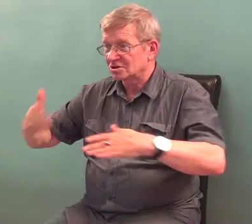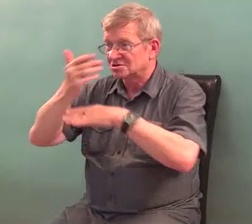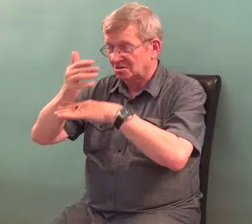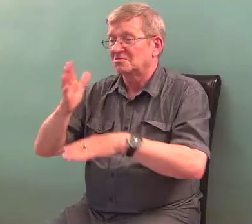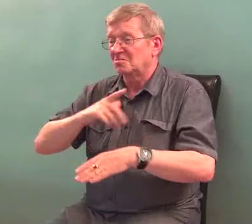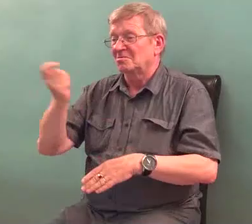Warto pojechać.